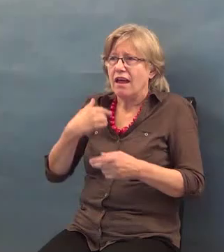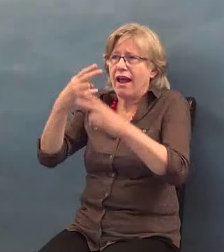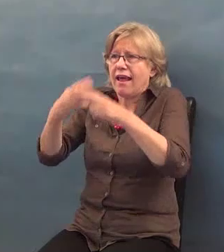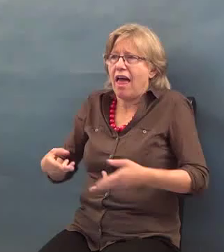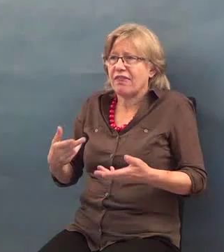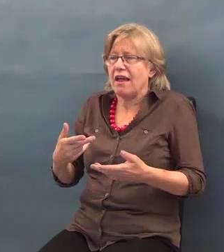Jestem na rencie.